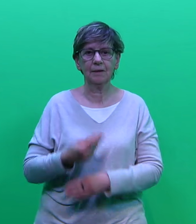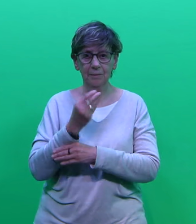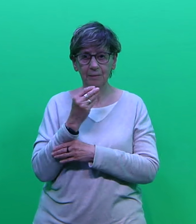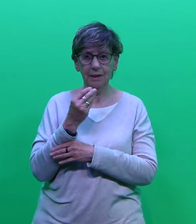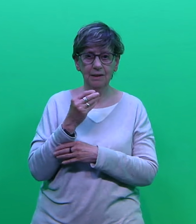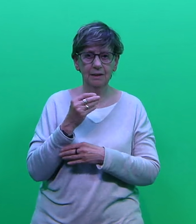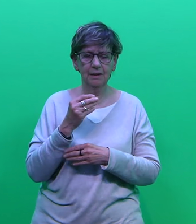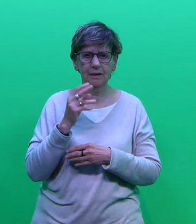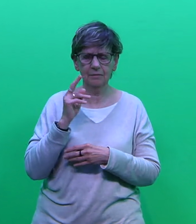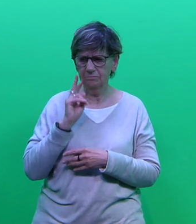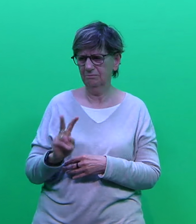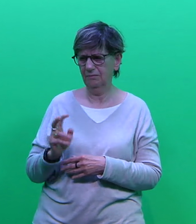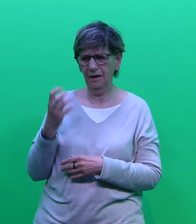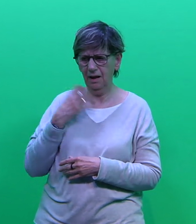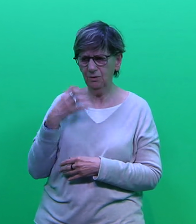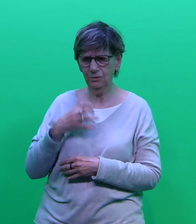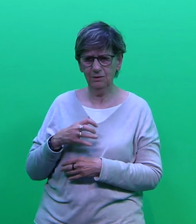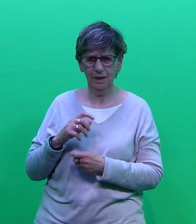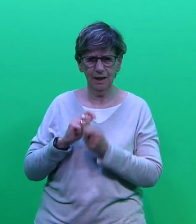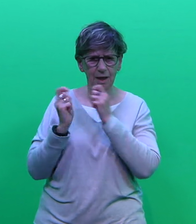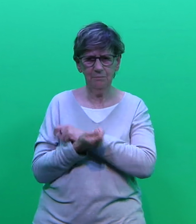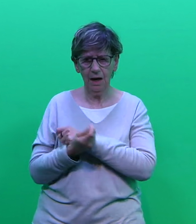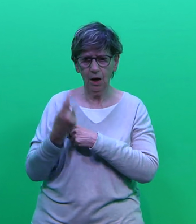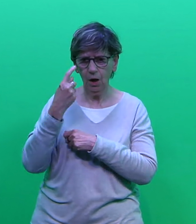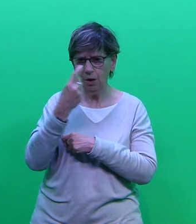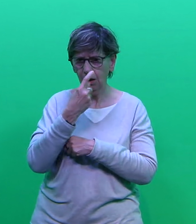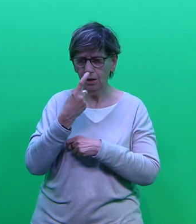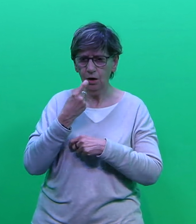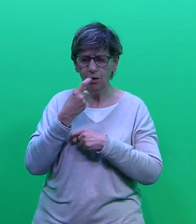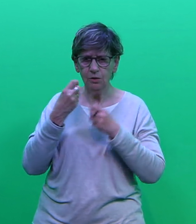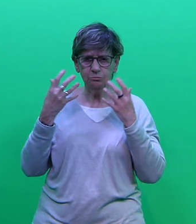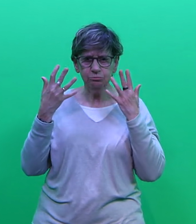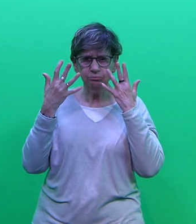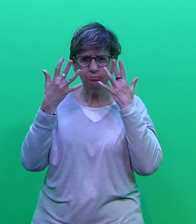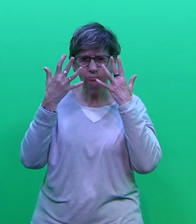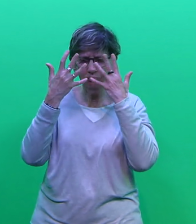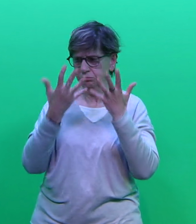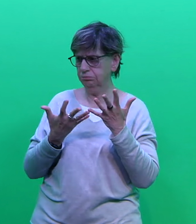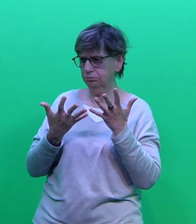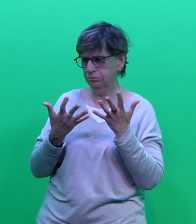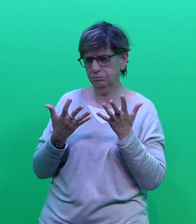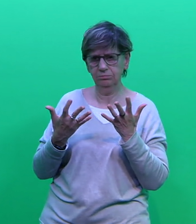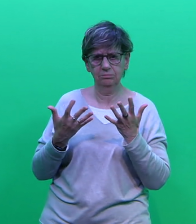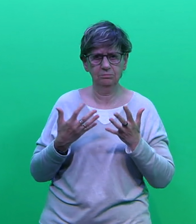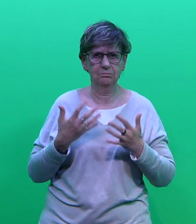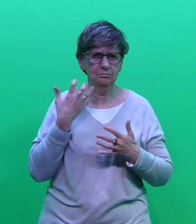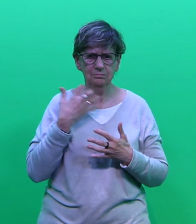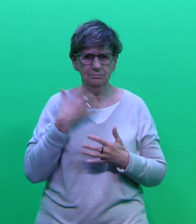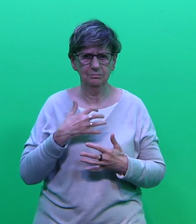Veig que el meu nadó està estrany, els ulls li han canviat i els té vermells, és estrany.